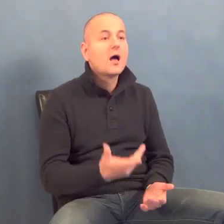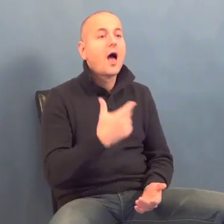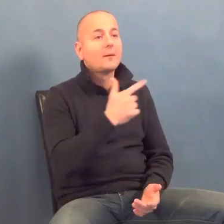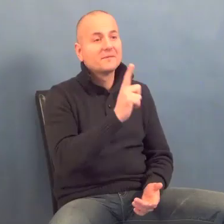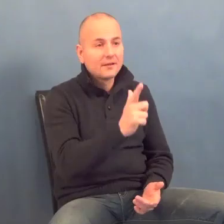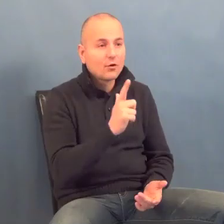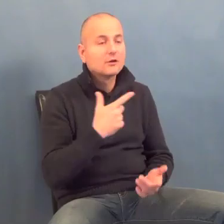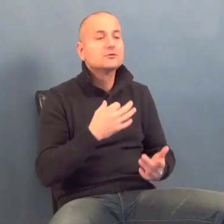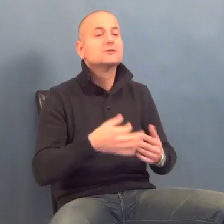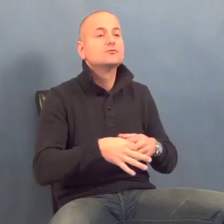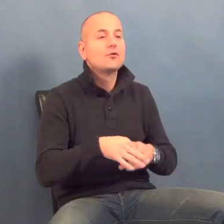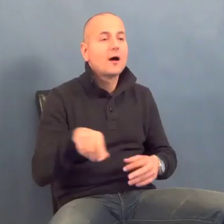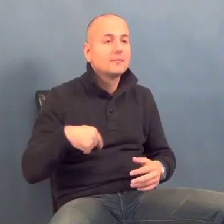Ale my we dwójkę, czy z żonami?